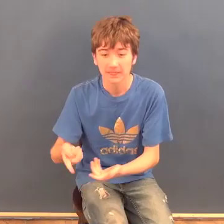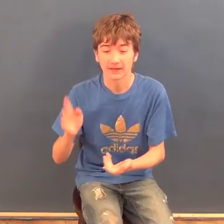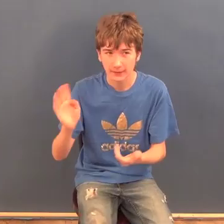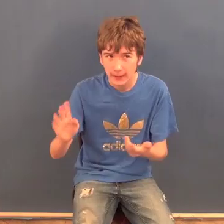Potem...